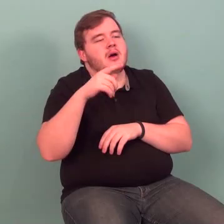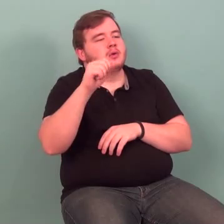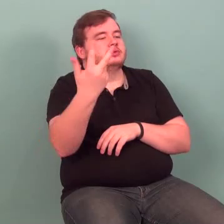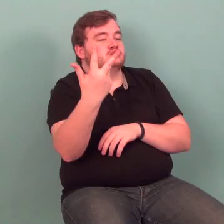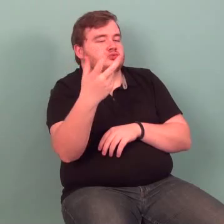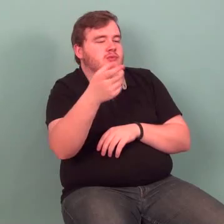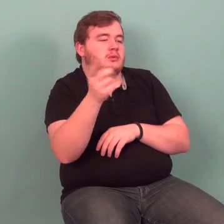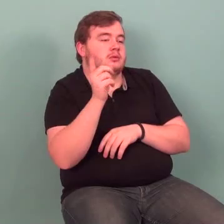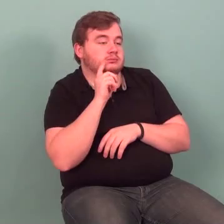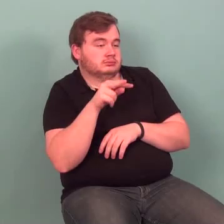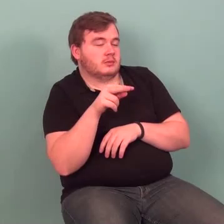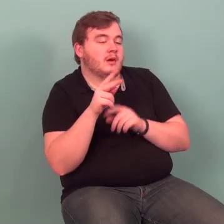Trzej chłopcy patrzą na niego.